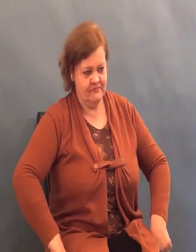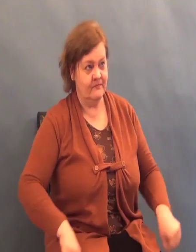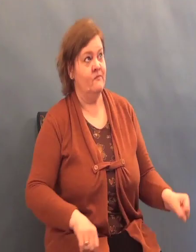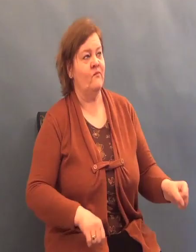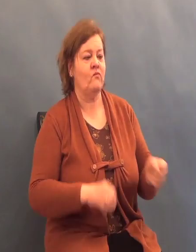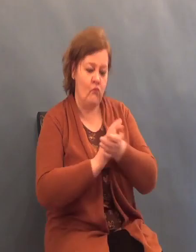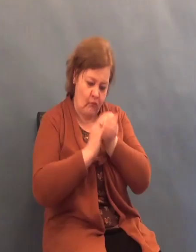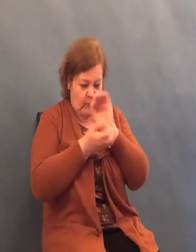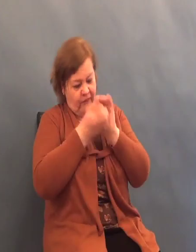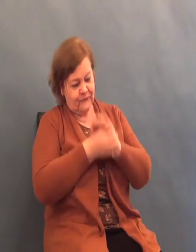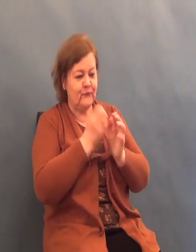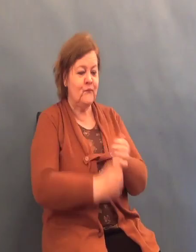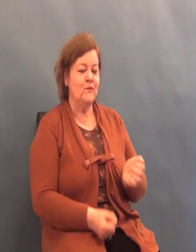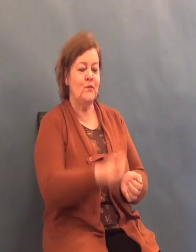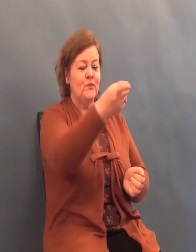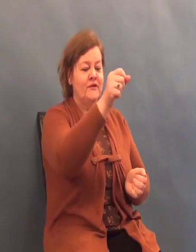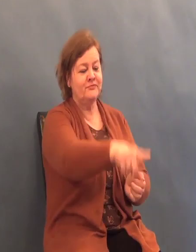A ona udaje, że bawi się czymś i wyrzuca to do kosza.